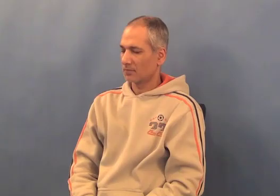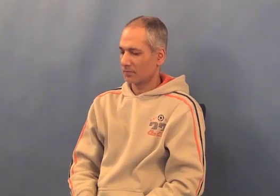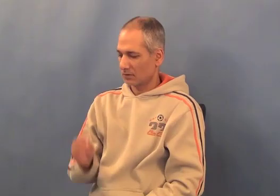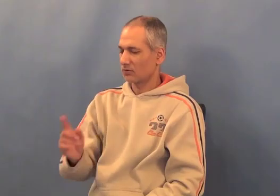Uprzedza, że trzeba uważać.